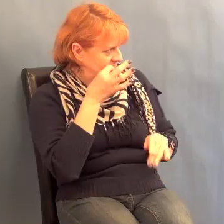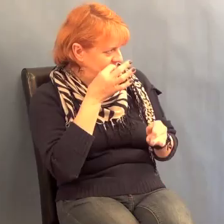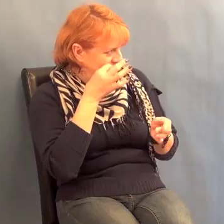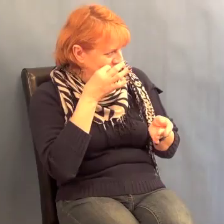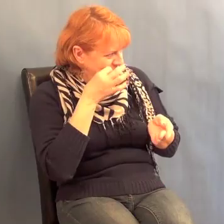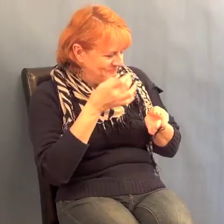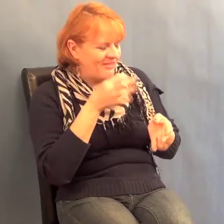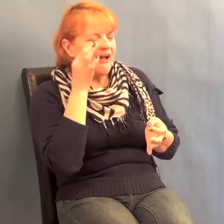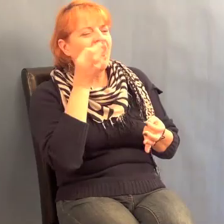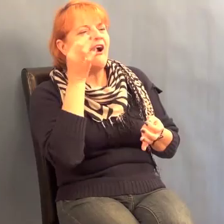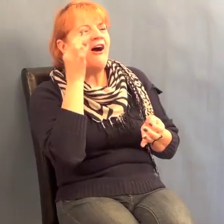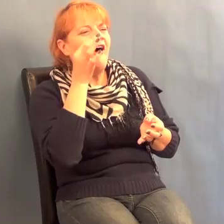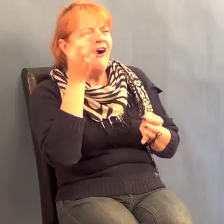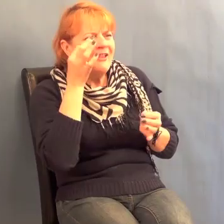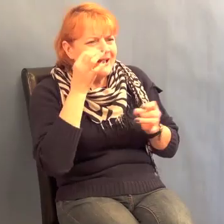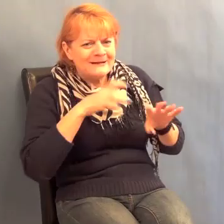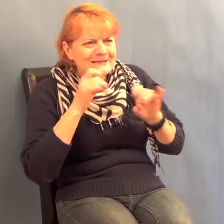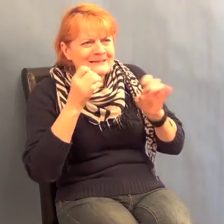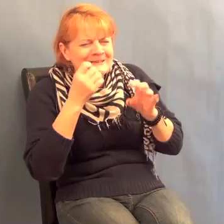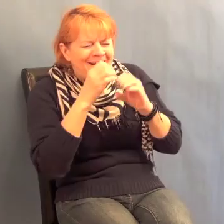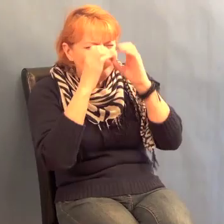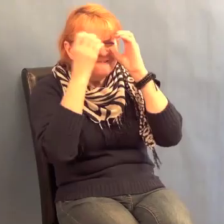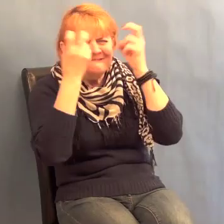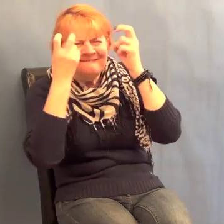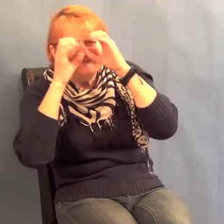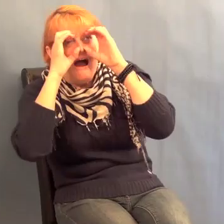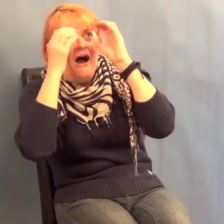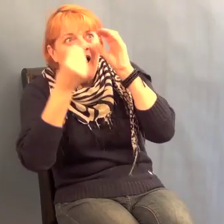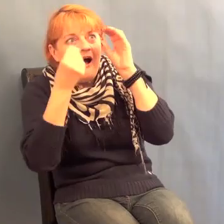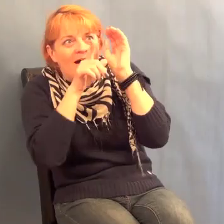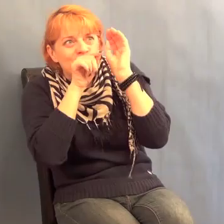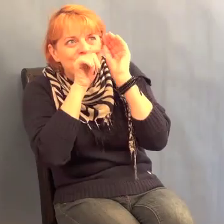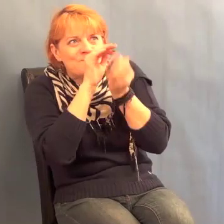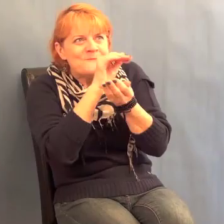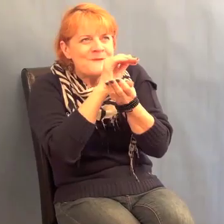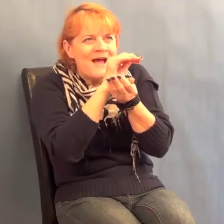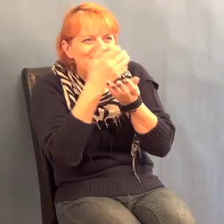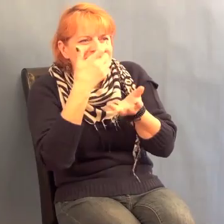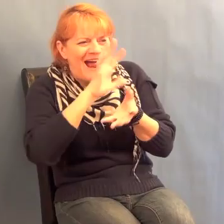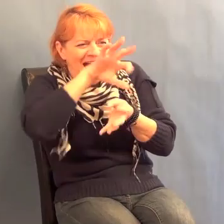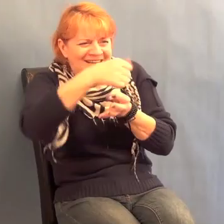Kot szybko biega i zauważa przez lornetkę małego ptaka. Kot chce go ukraść.